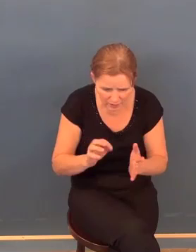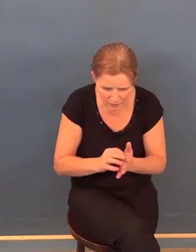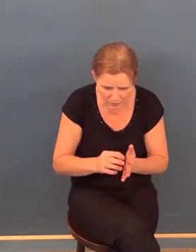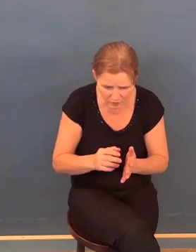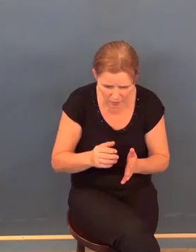Na pewno...